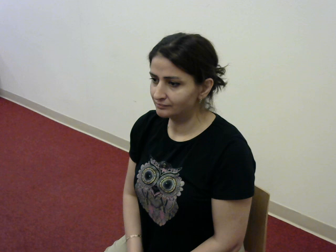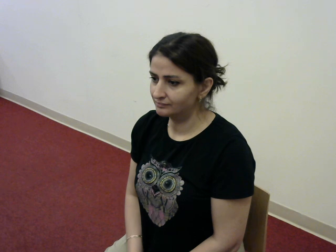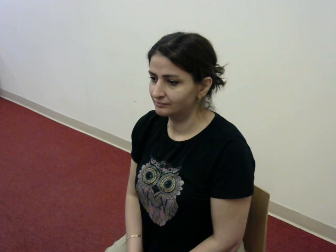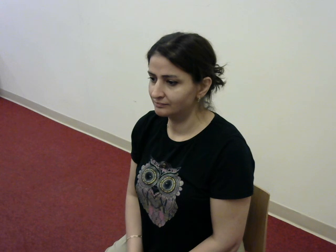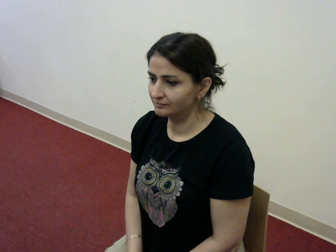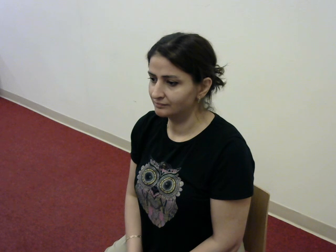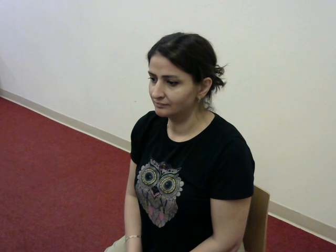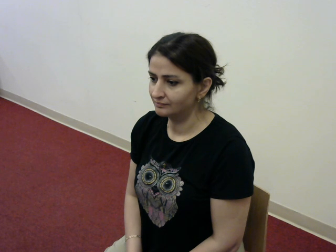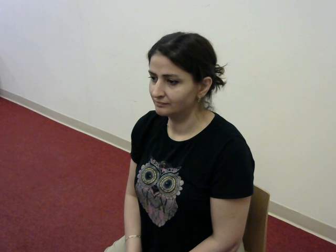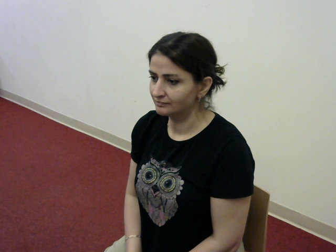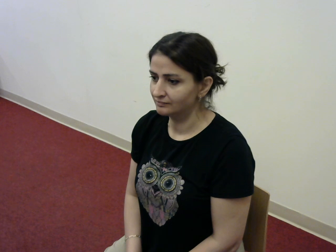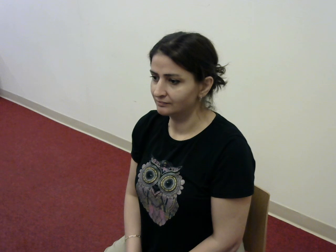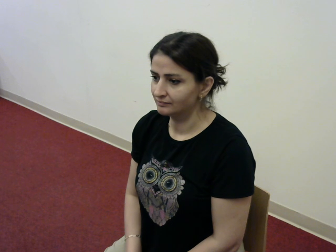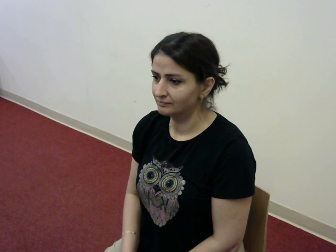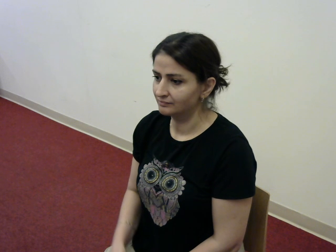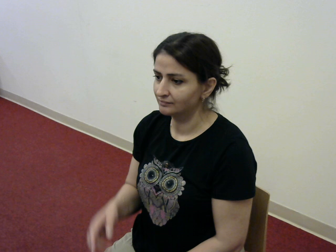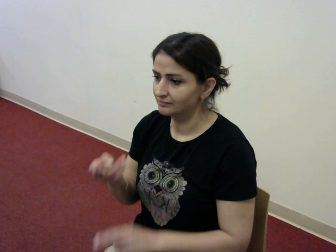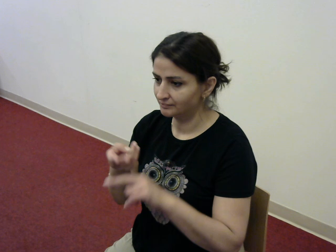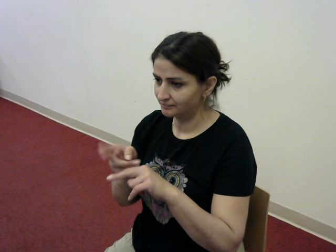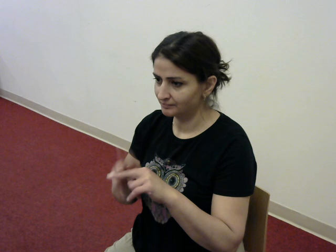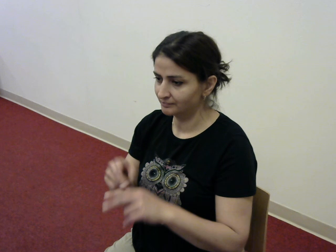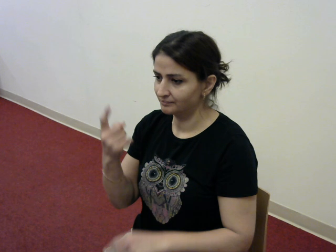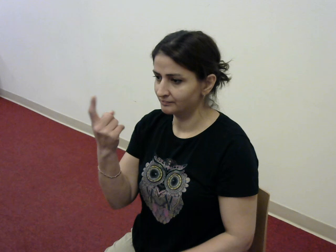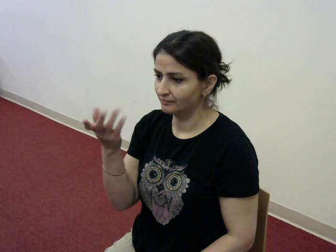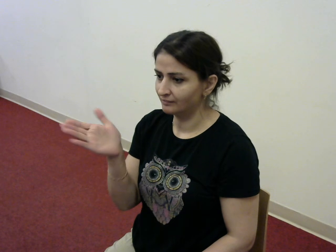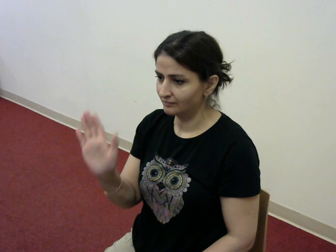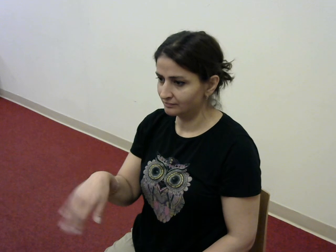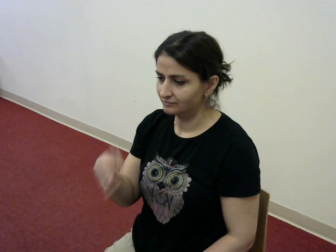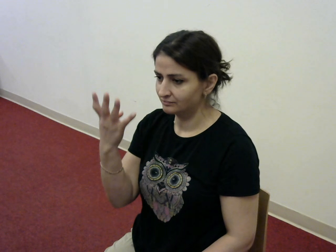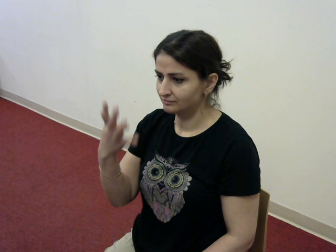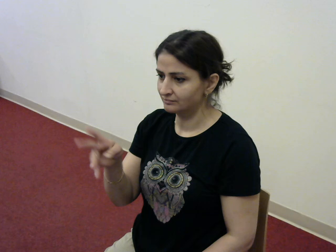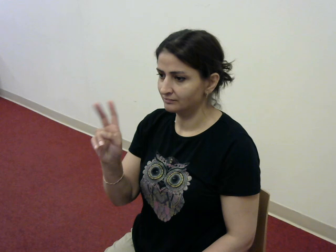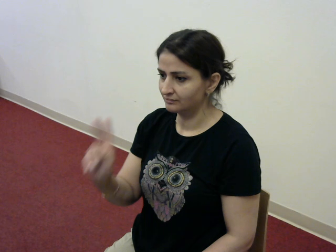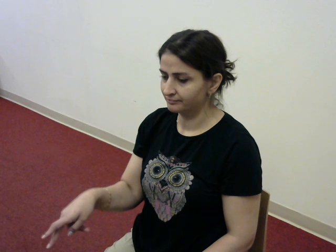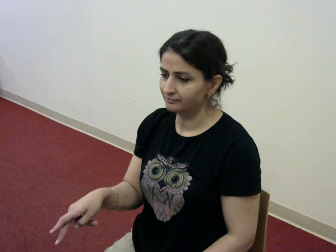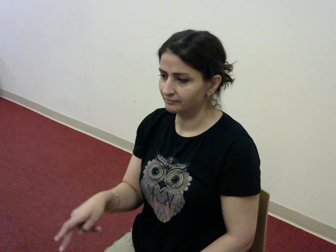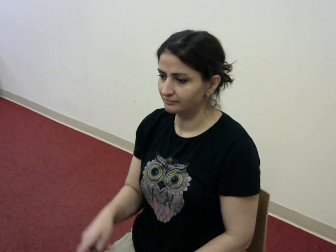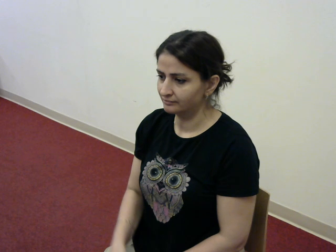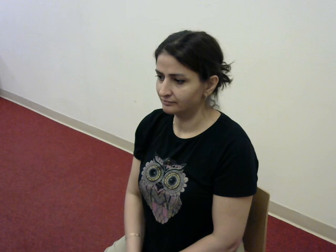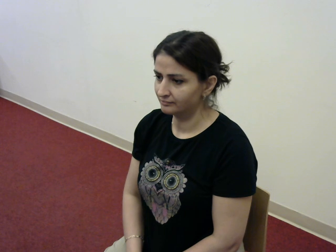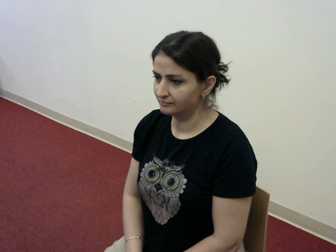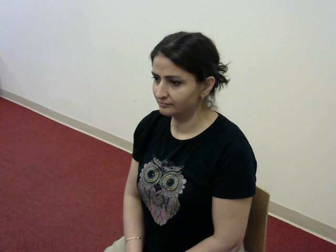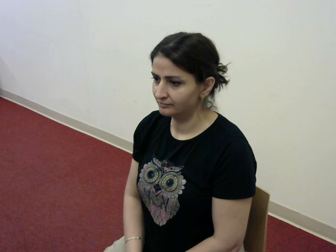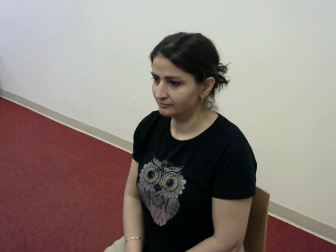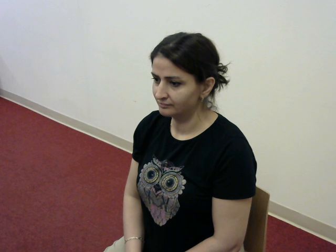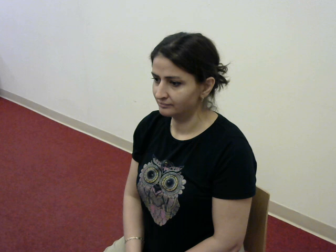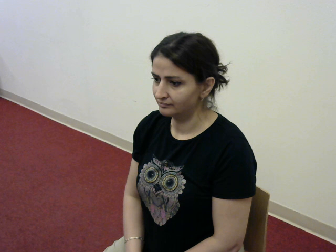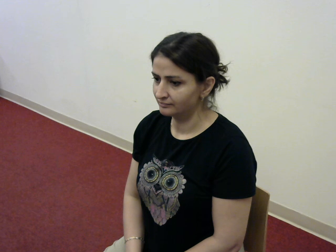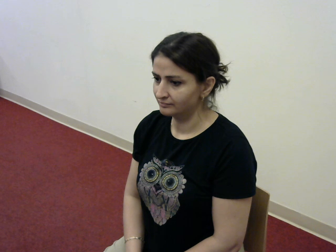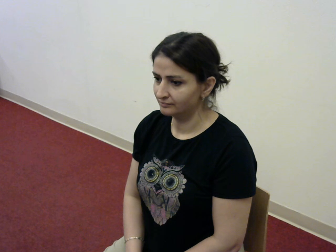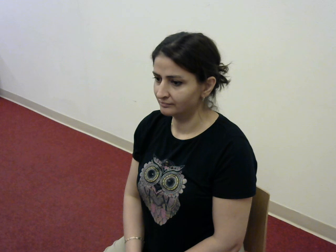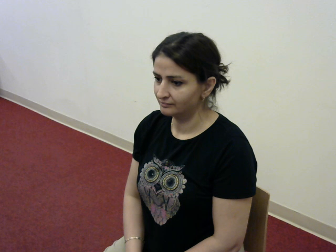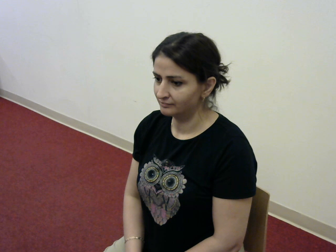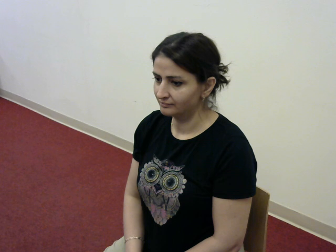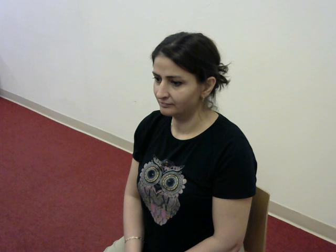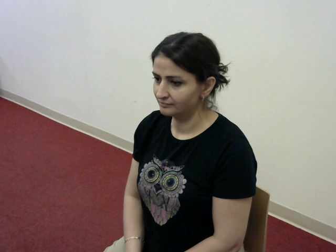Bunun bir dənəsi 40 qəpikdir